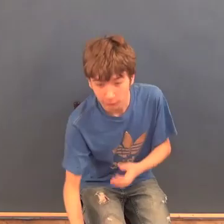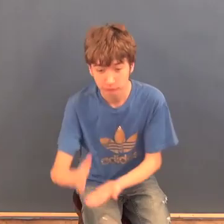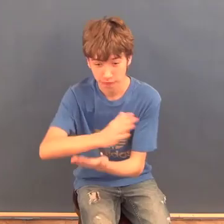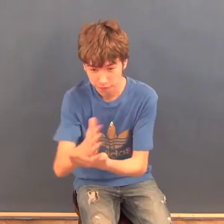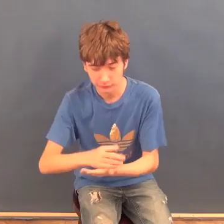Słój pęka.